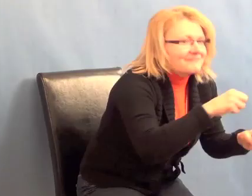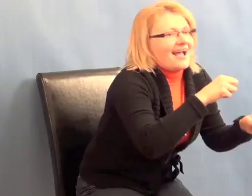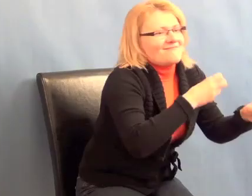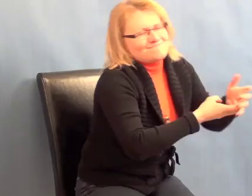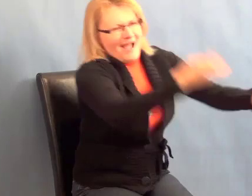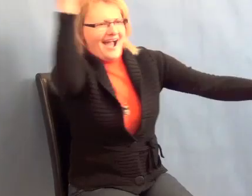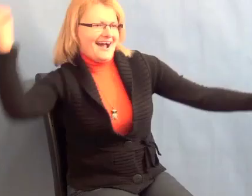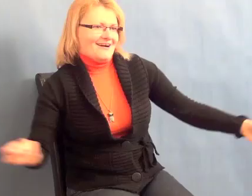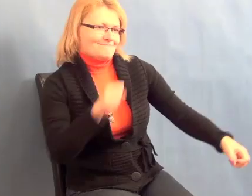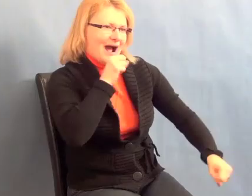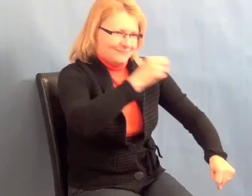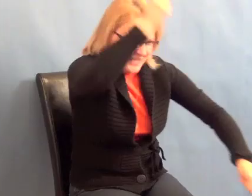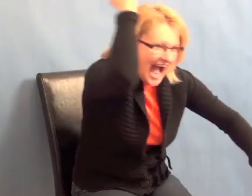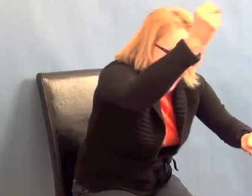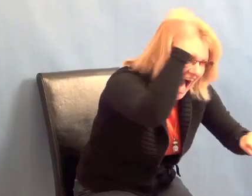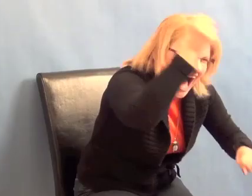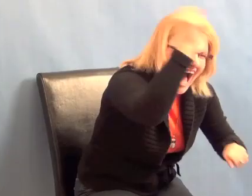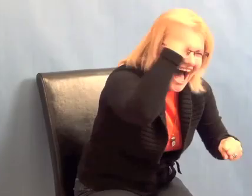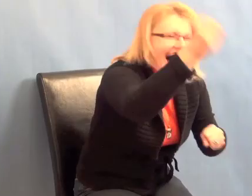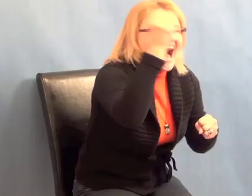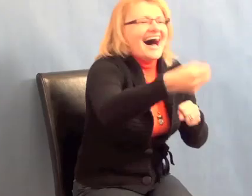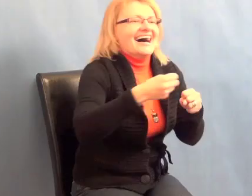Ale za nim biegła babcia, wymachując ręką.